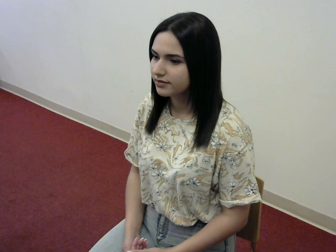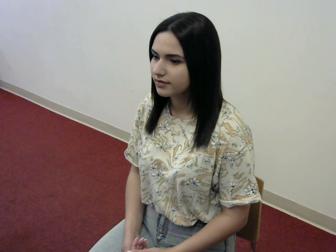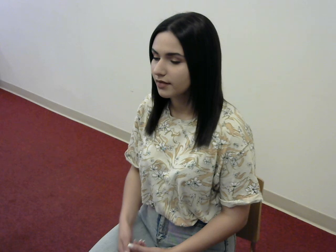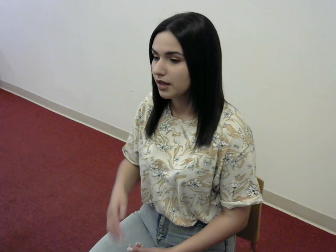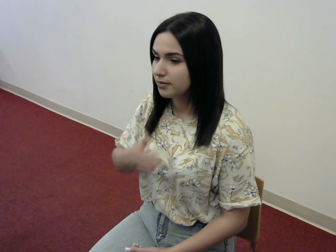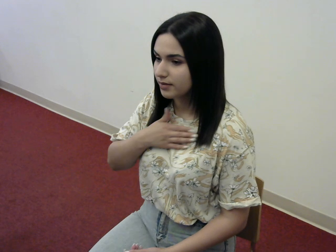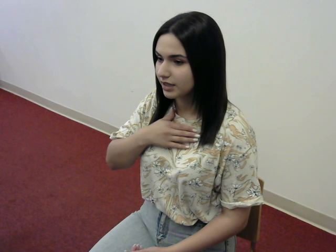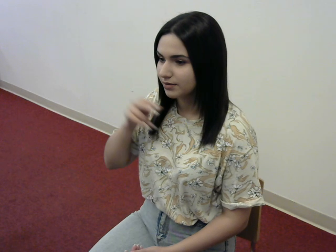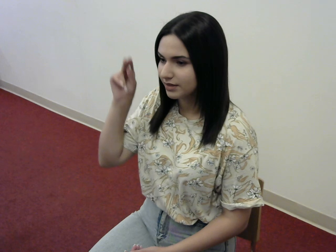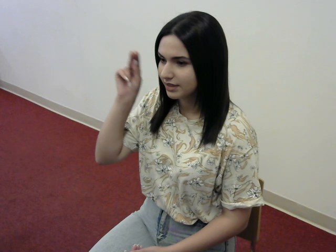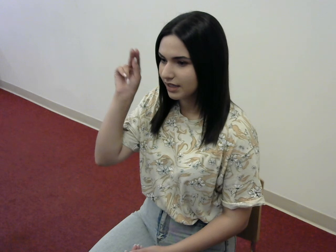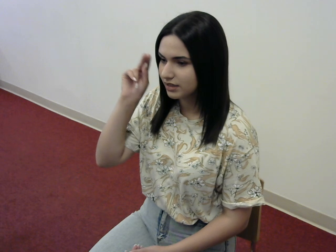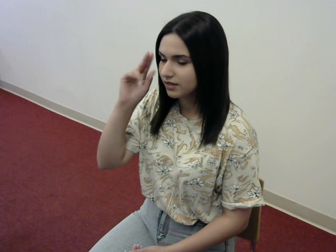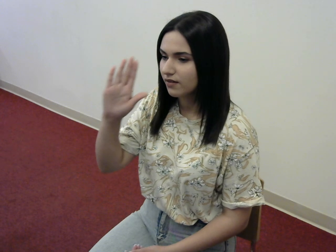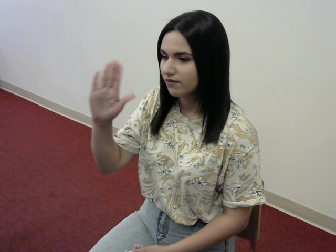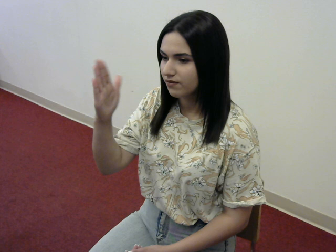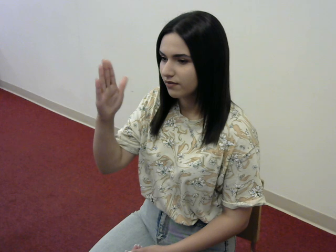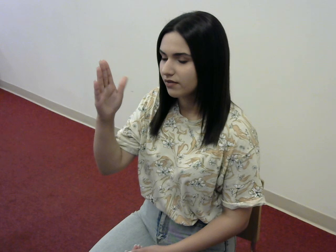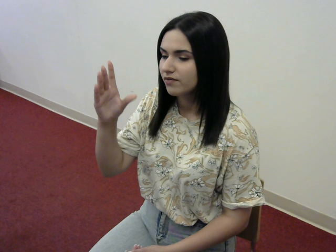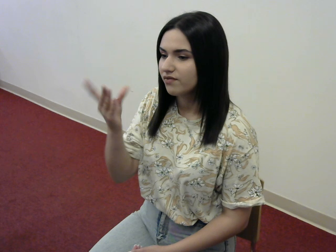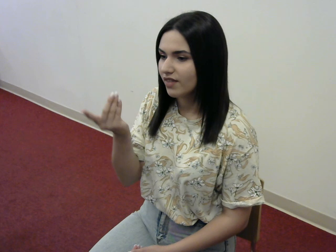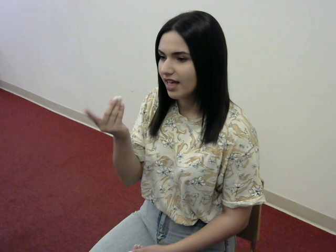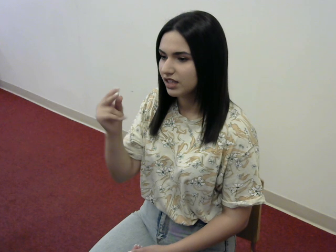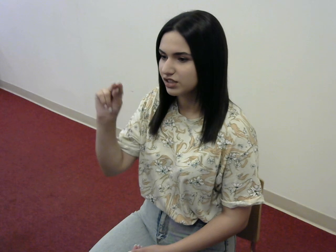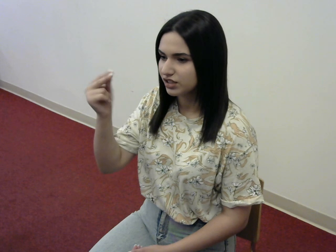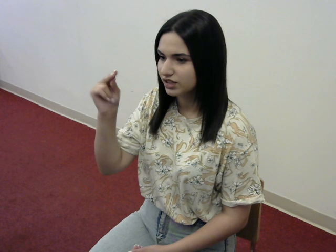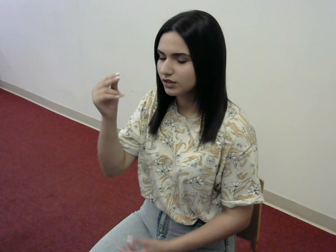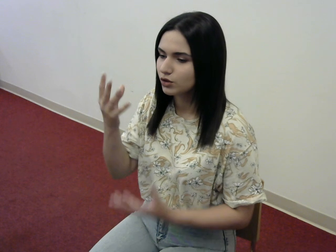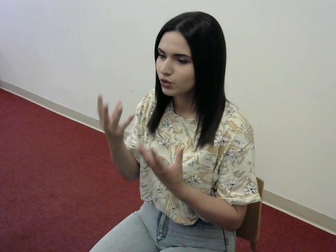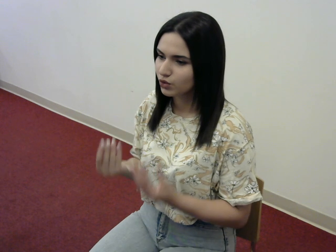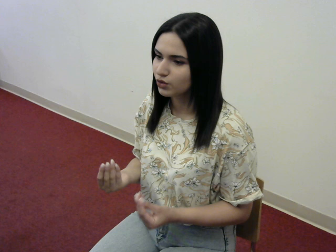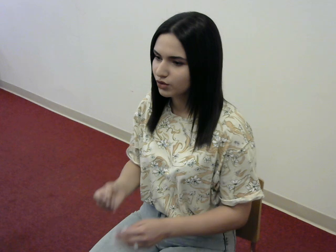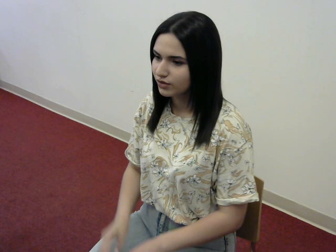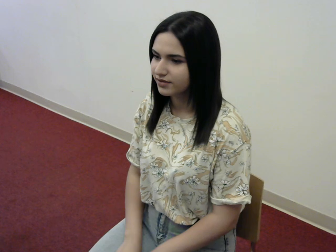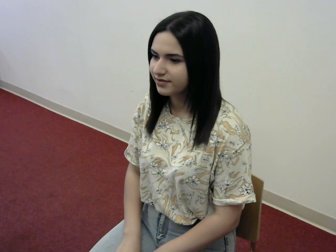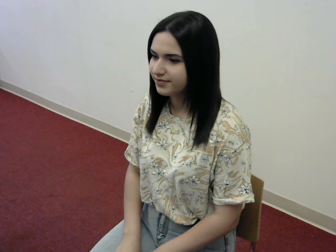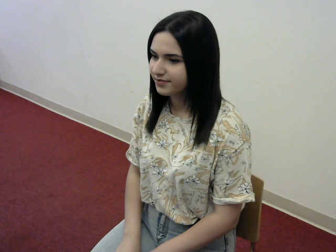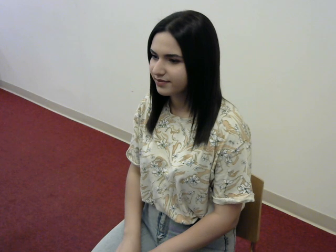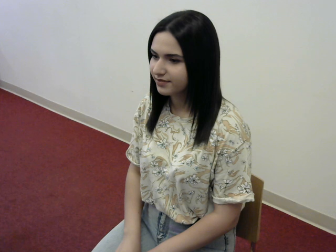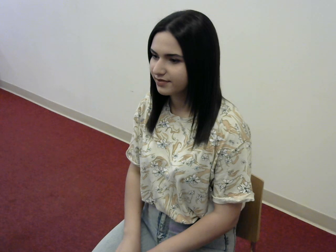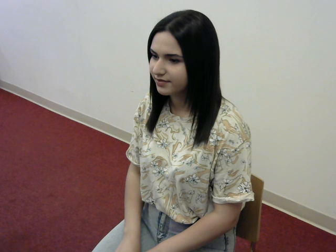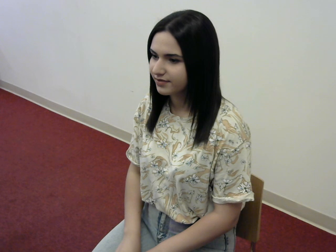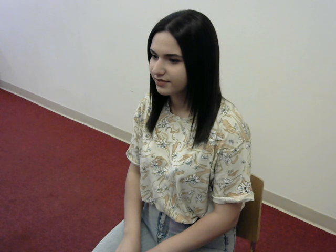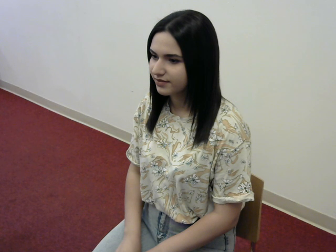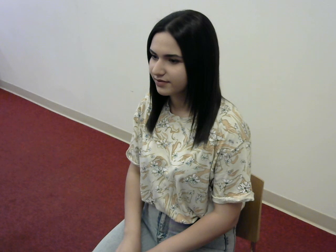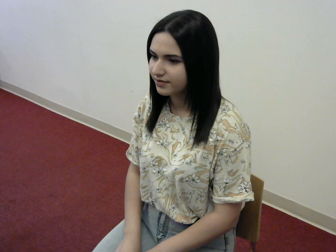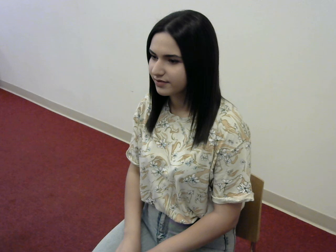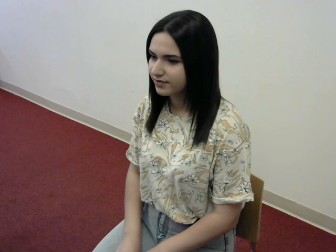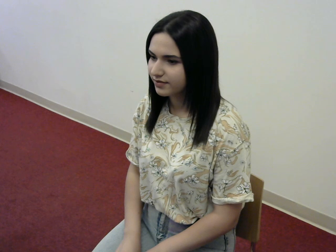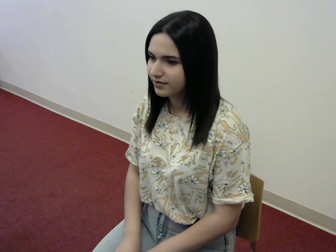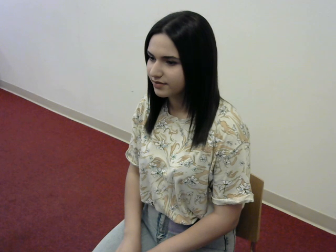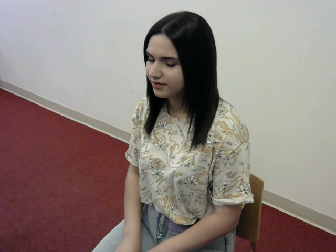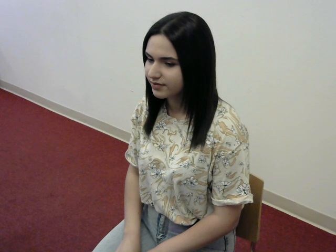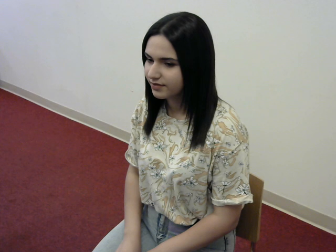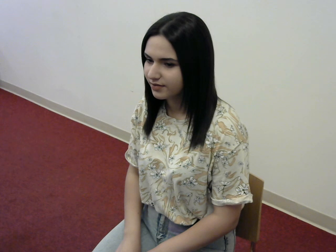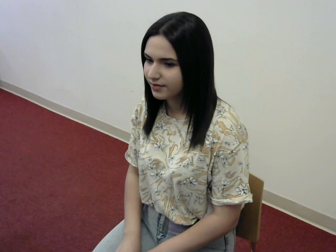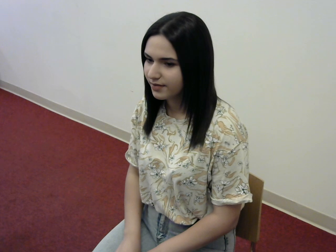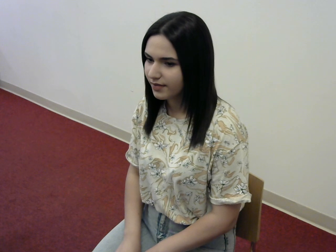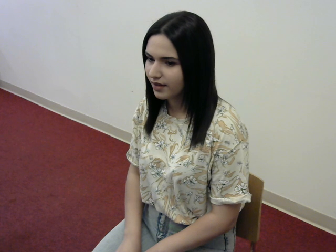Mənim dərslərim 2-ci və 4-cü günlərdir